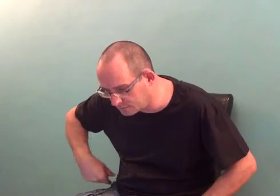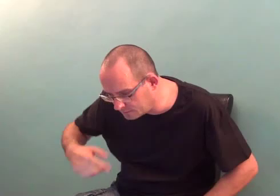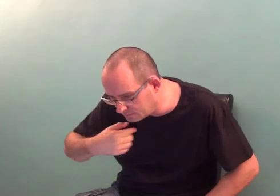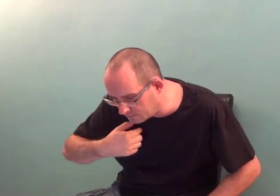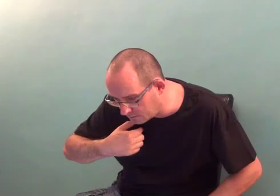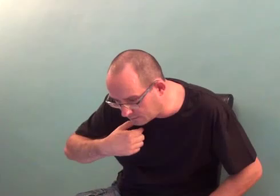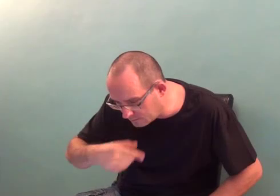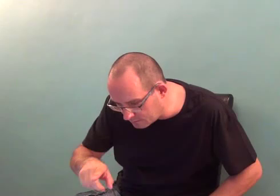Ja...